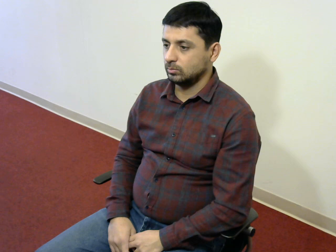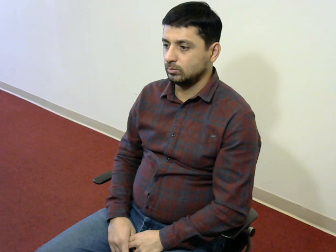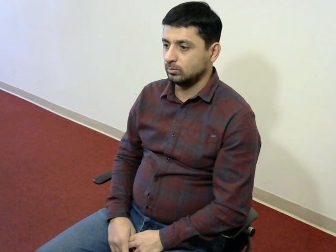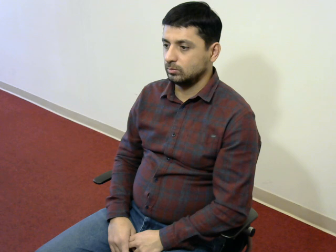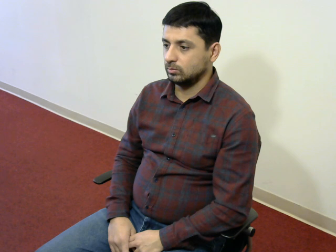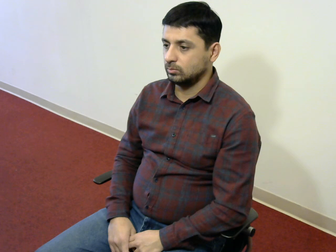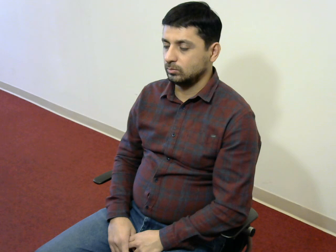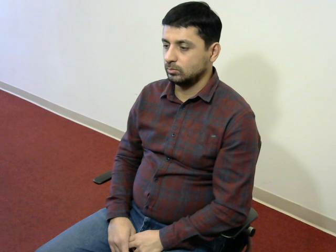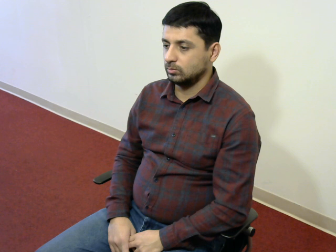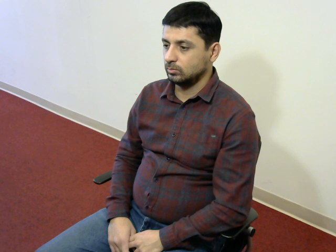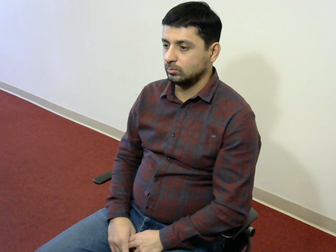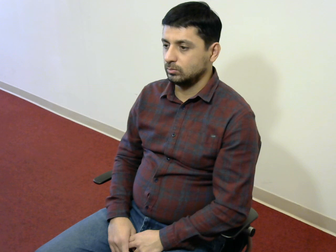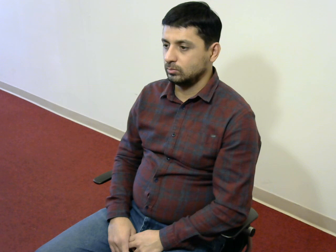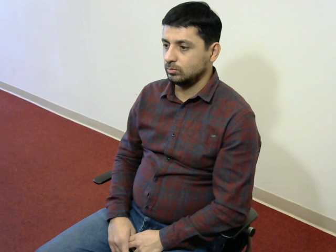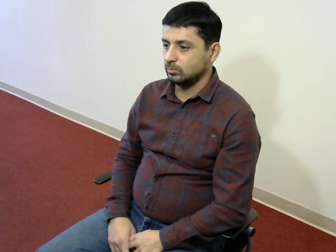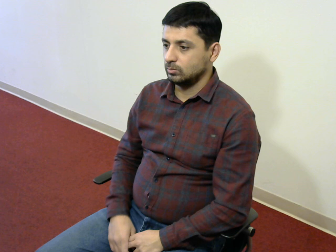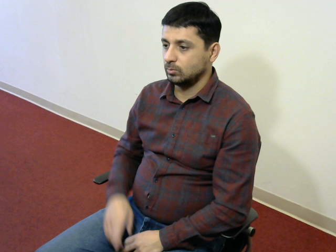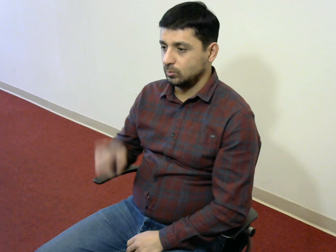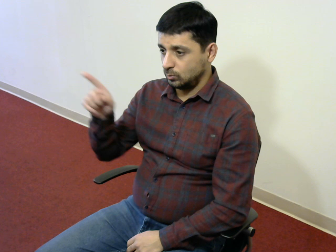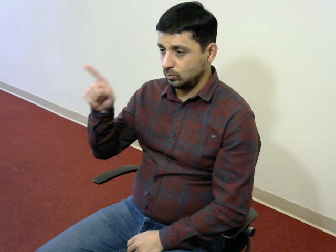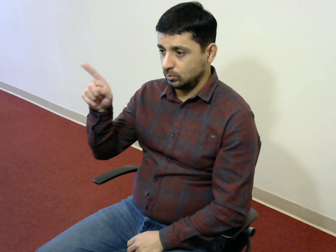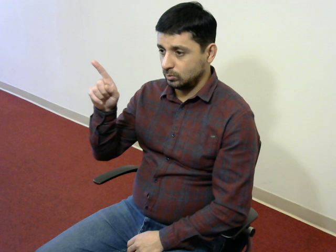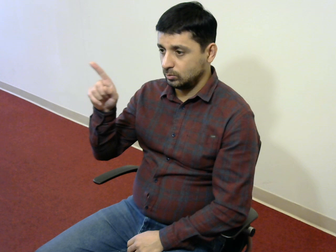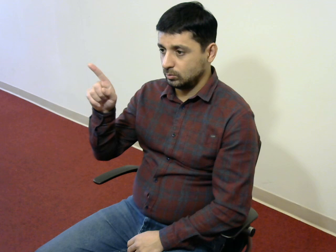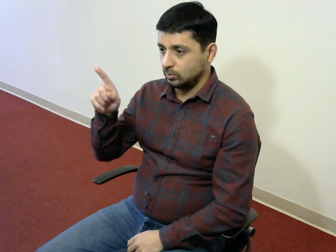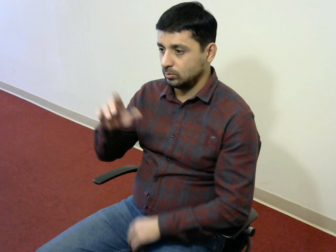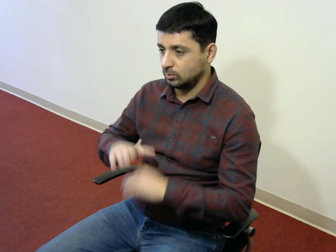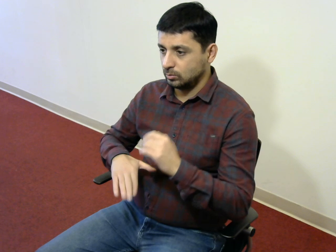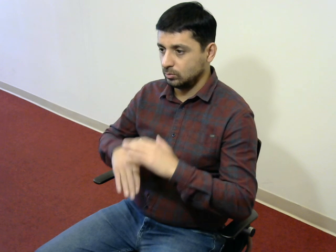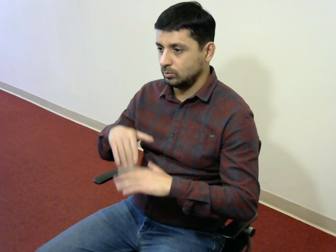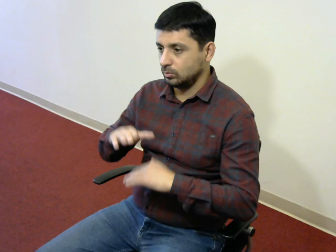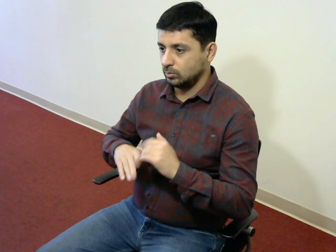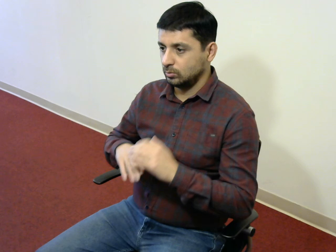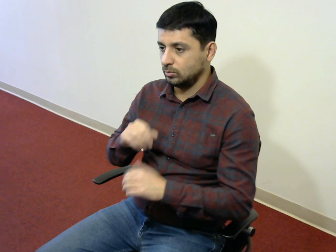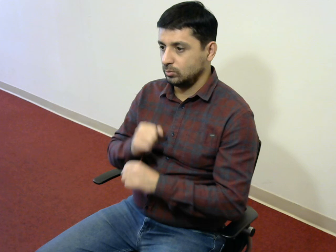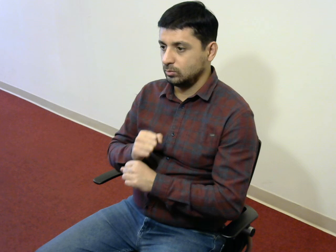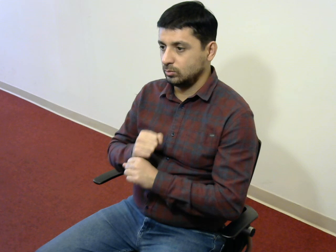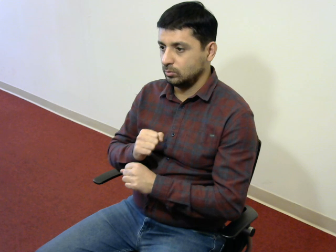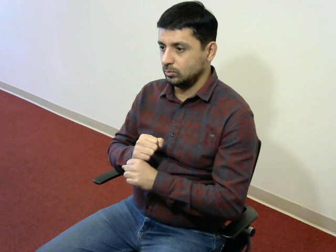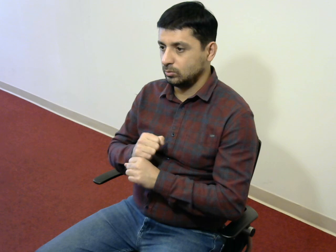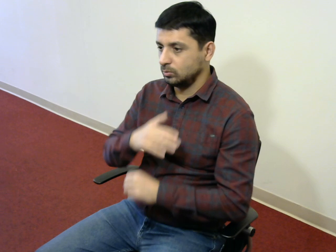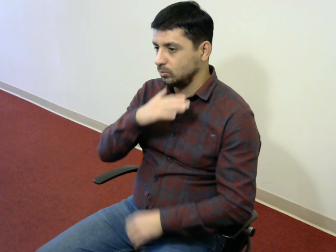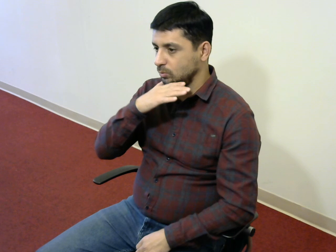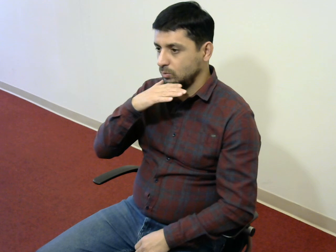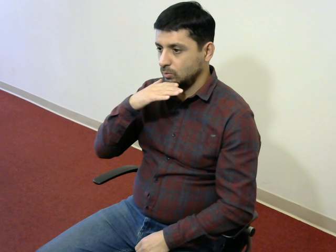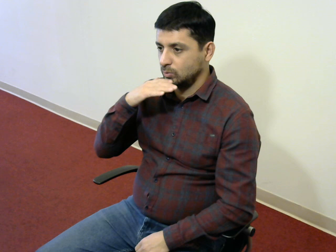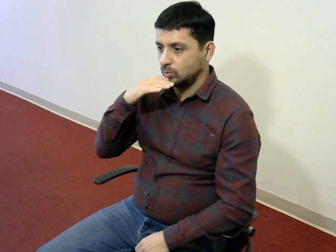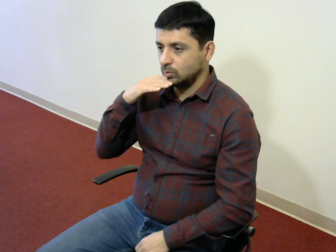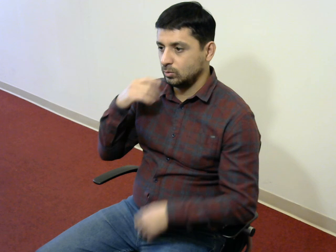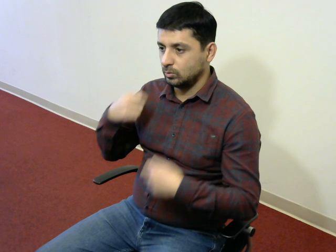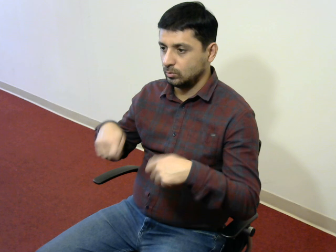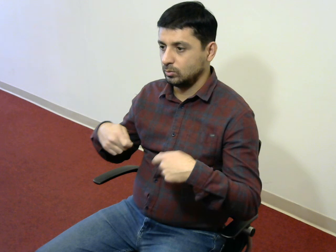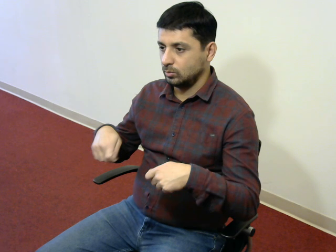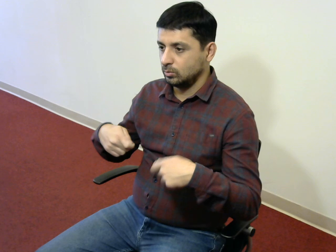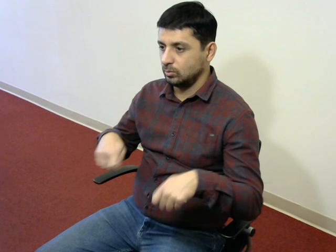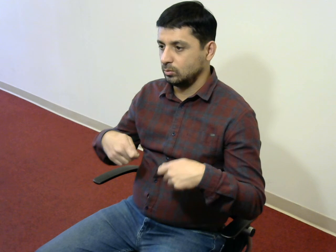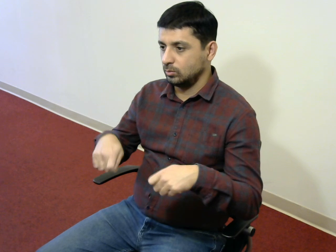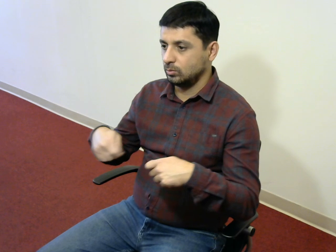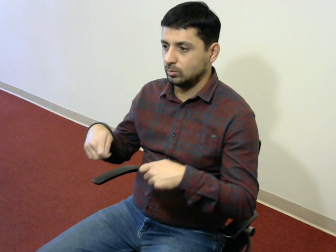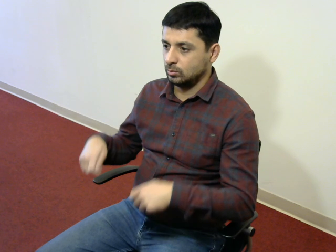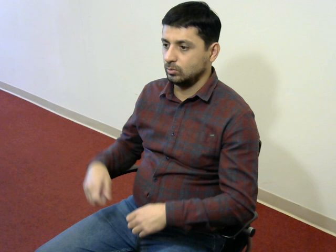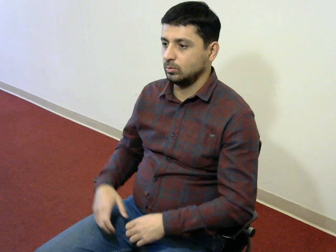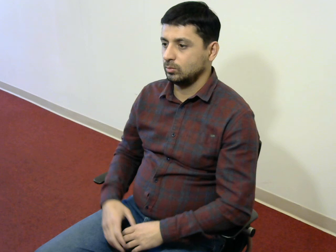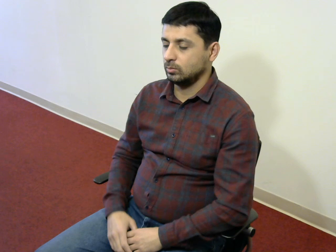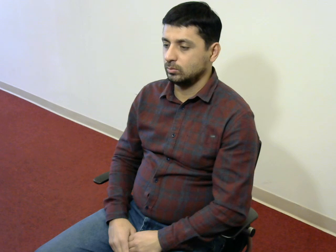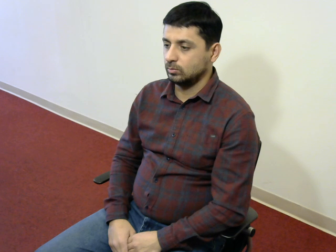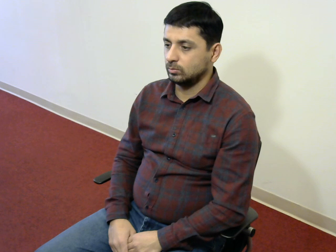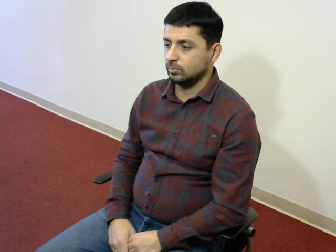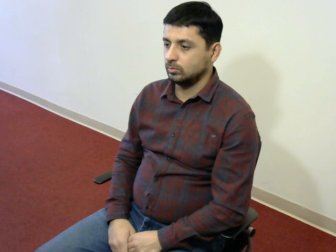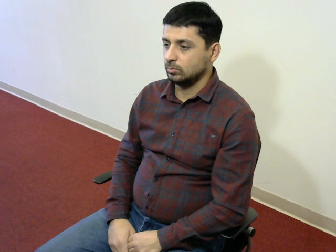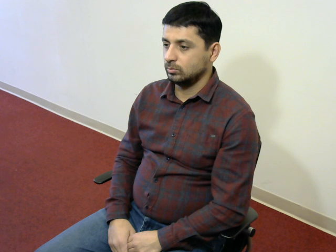Bu həftə əl işləri sərgisinə gedəcəm